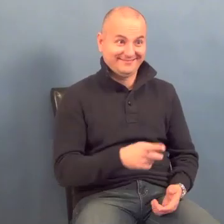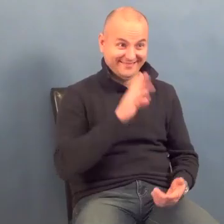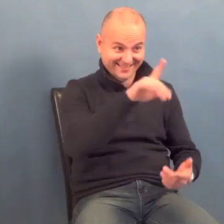Popatrzeć.